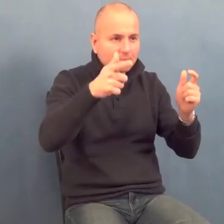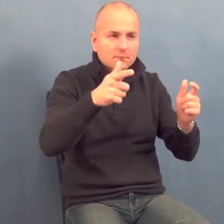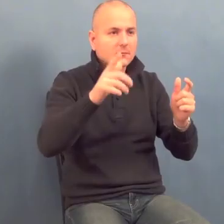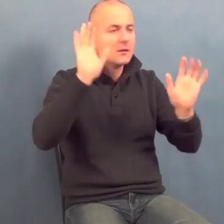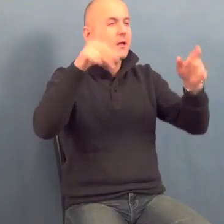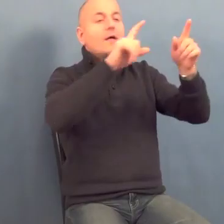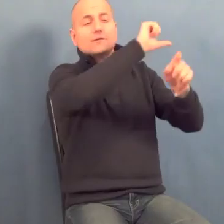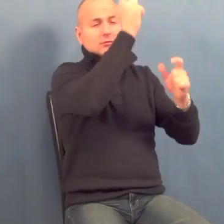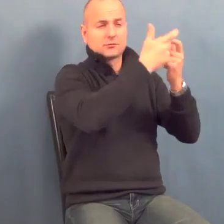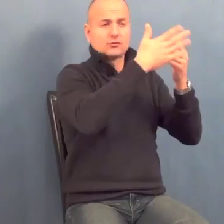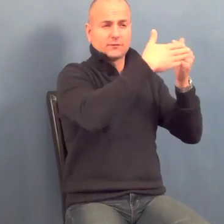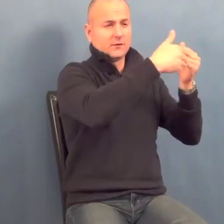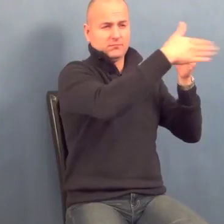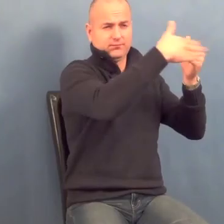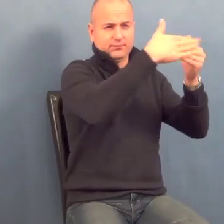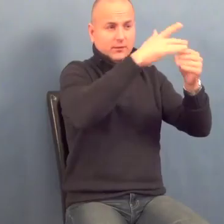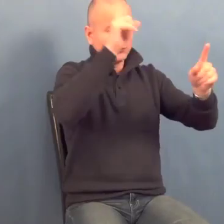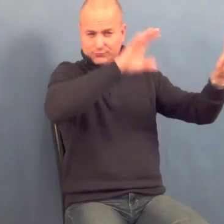Ewakuują ludzi, otwierają wszystkie drzwi.